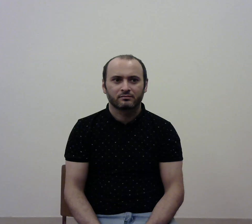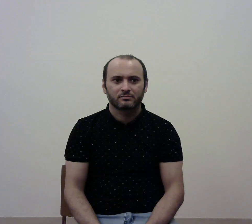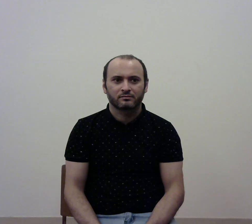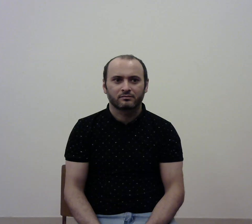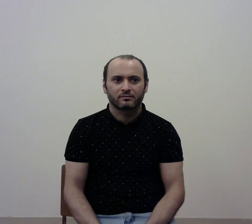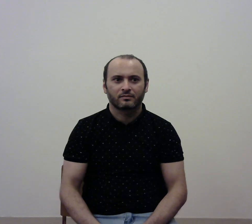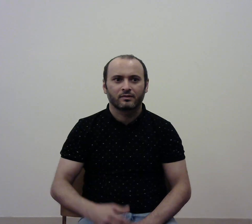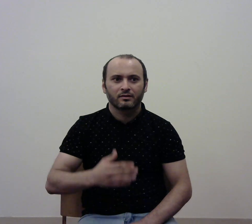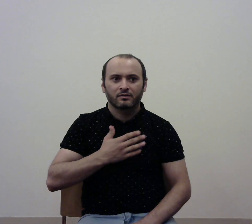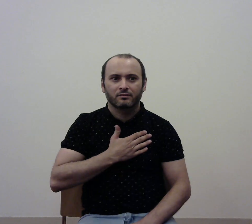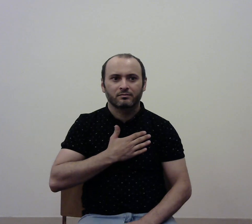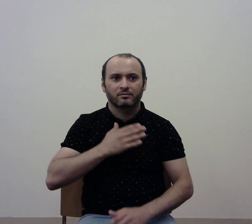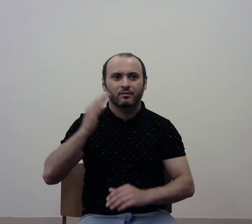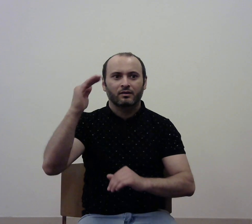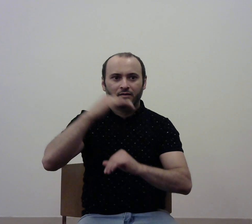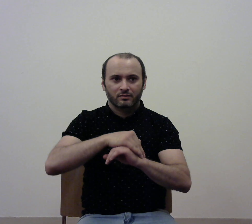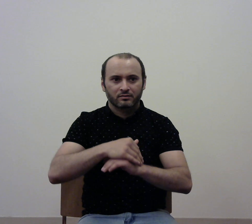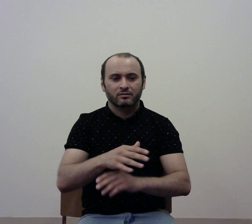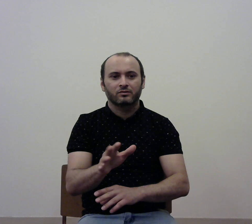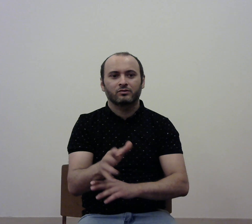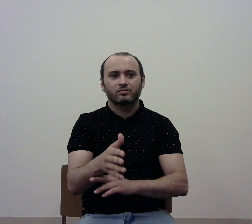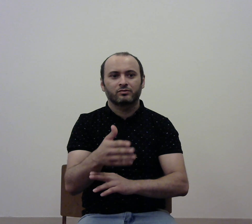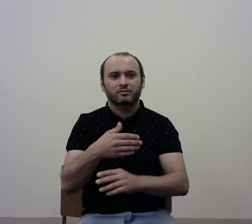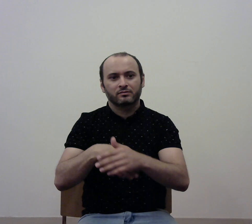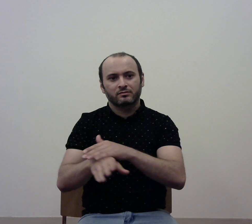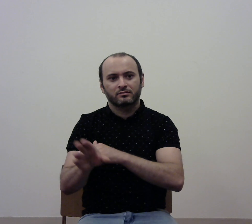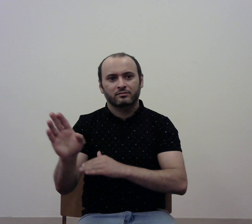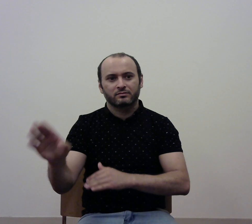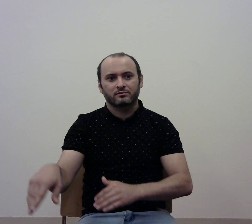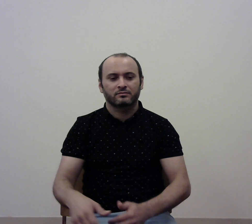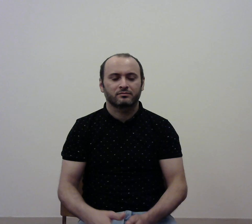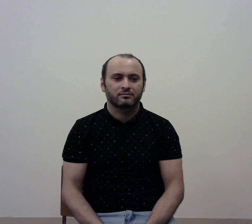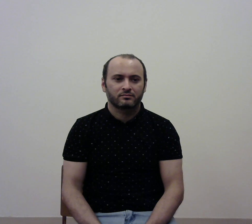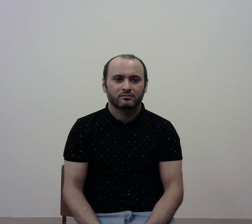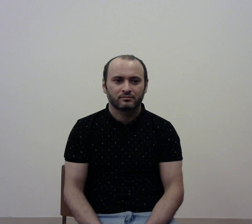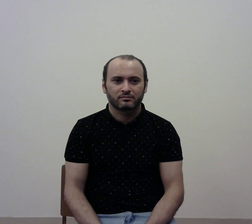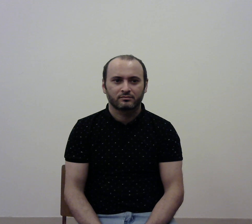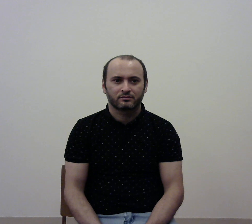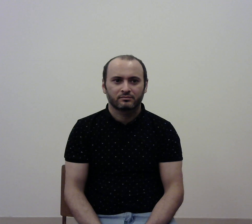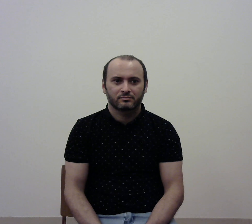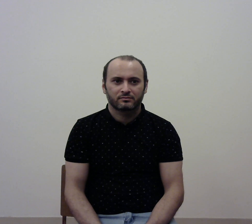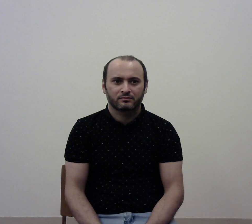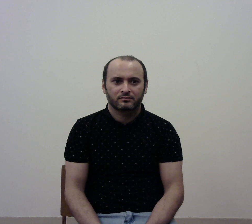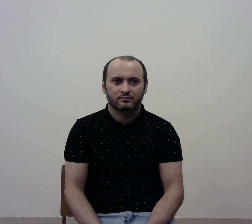Mən axşamlar gəzməyə çıxıram